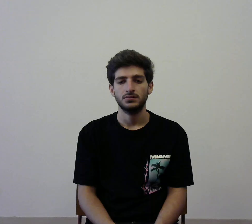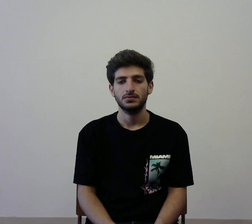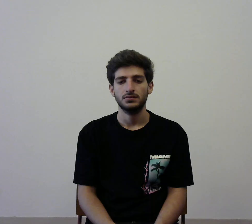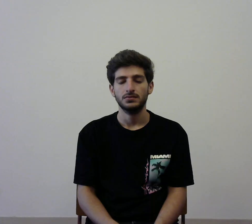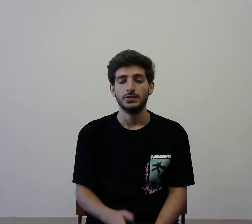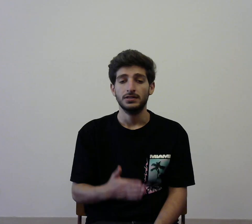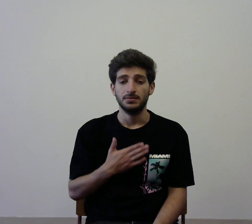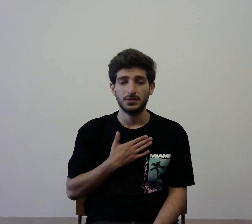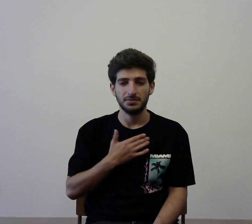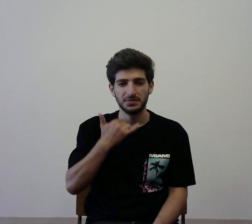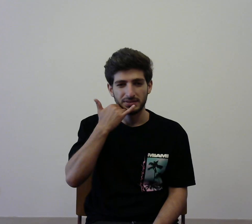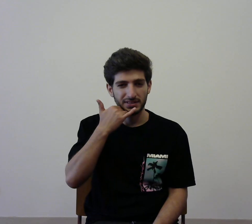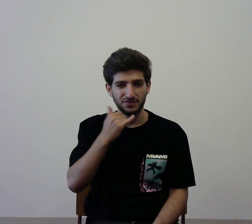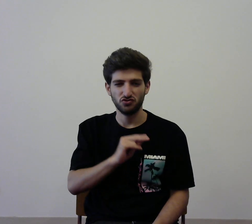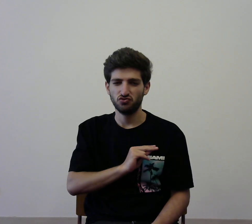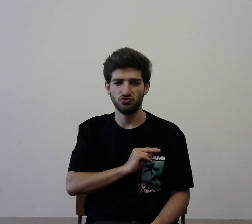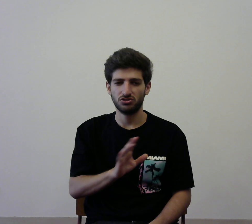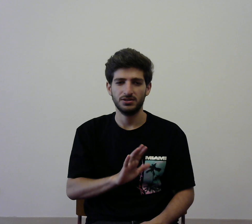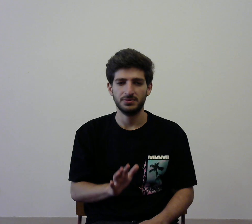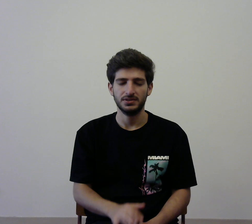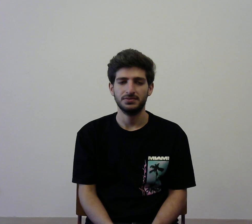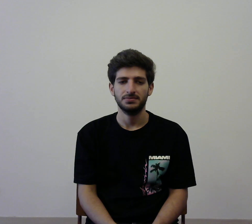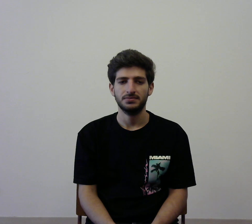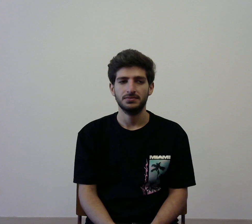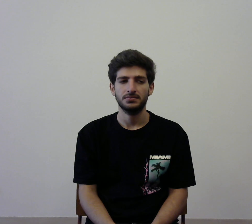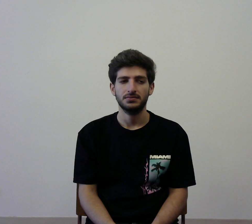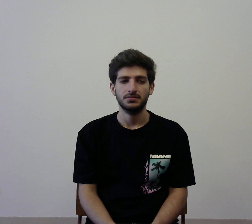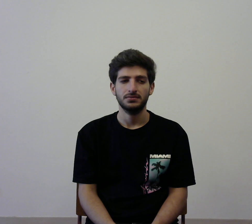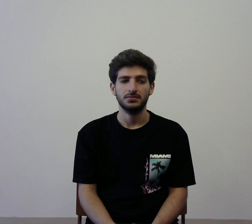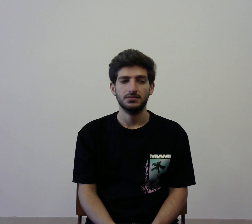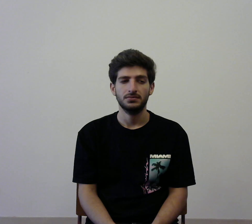Mənim telefonum özümdə deyil